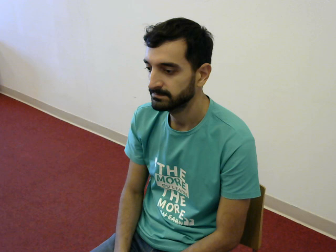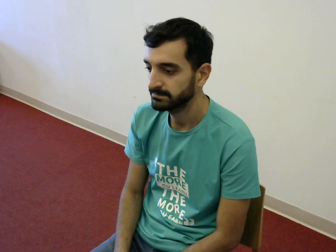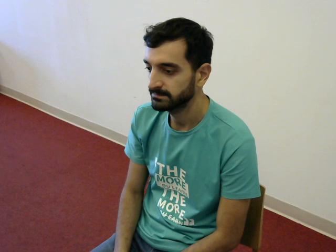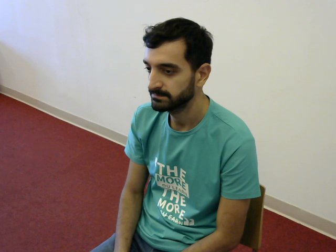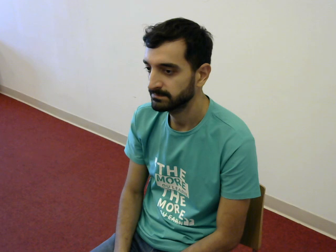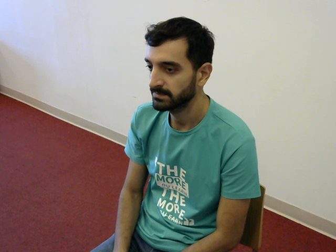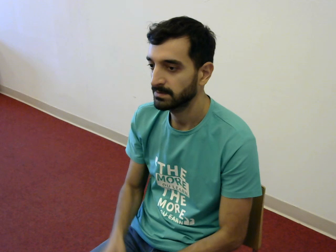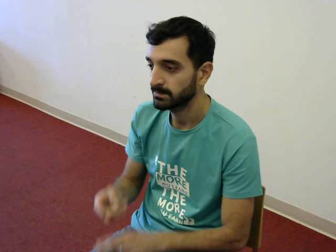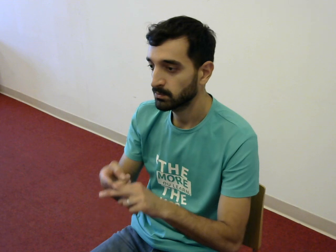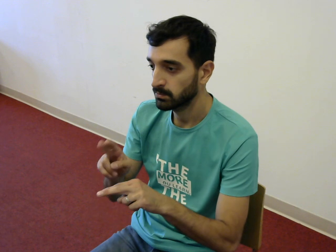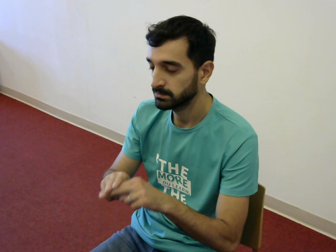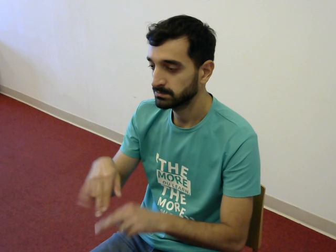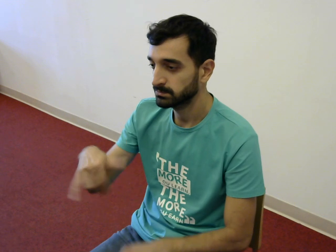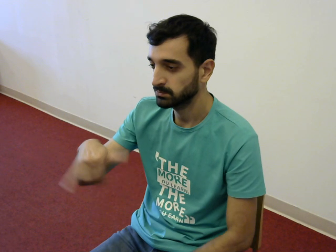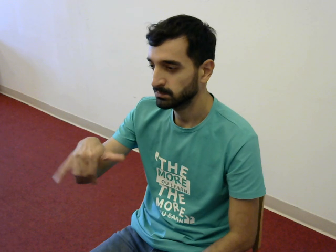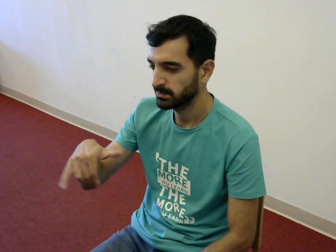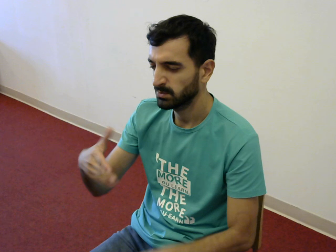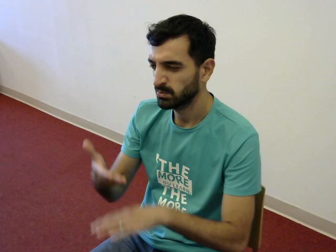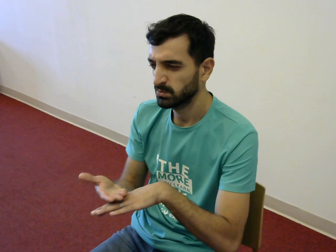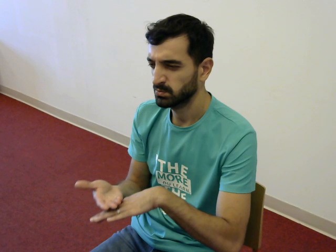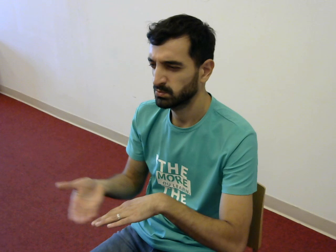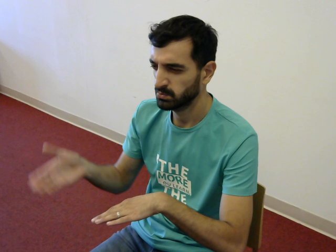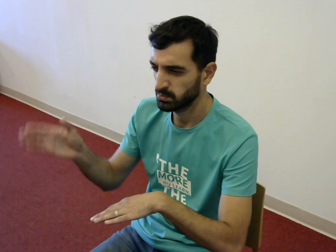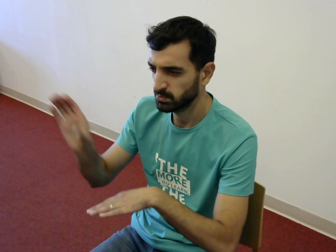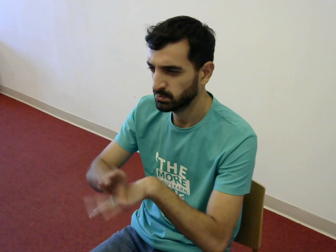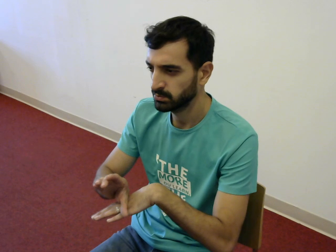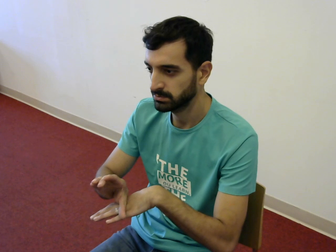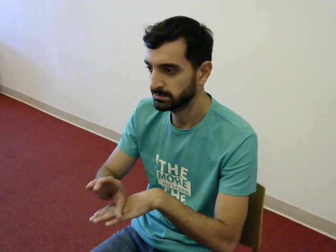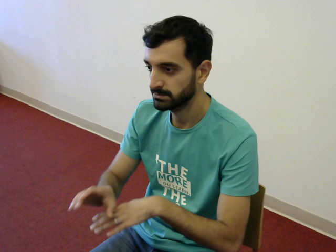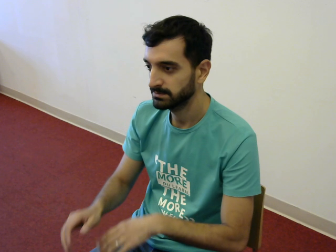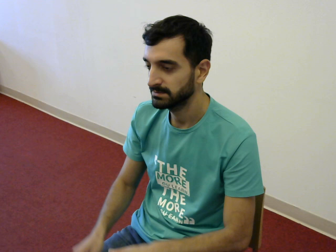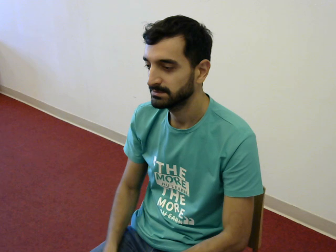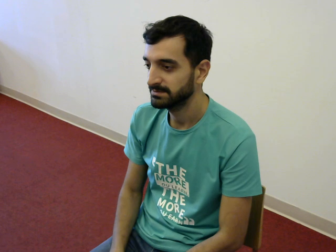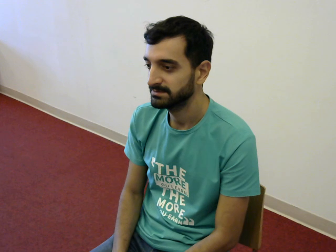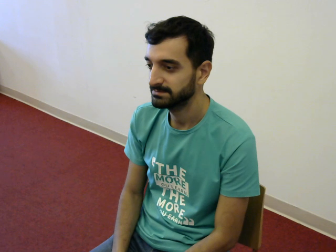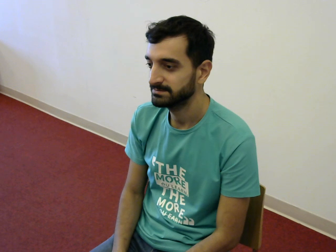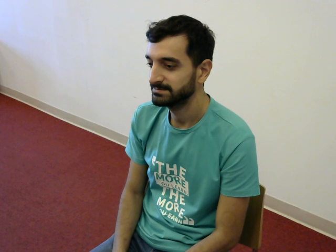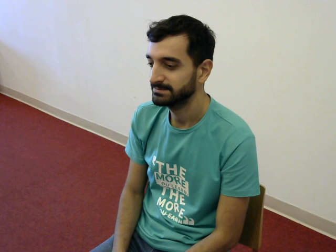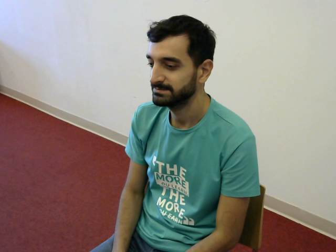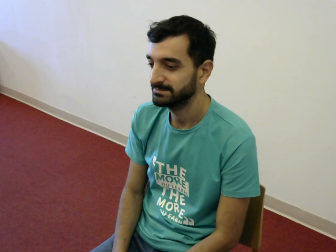Bu çanta ağırdır